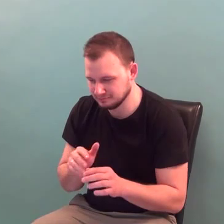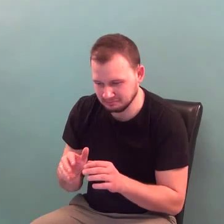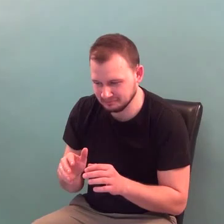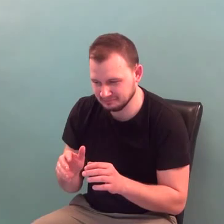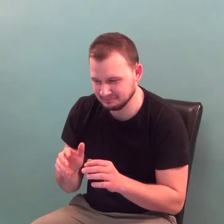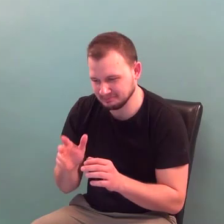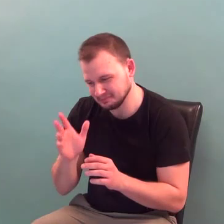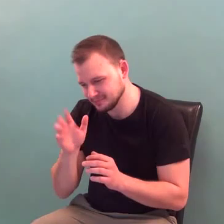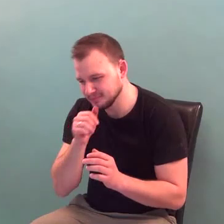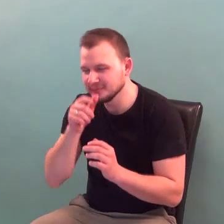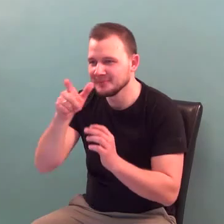Można spróbować.